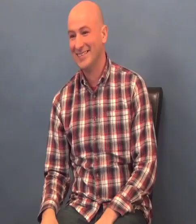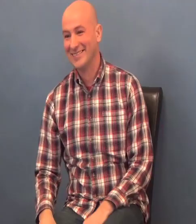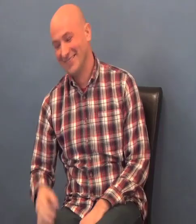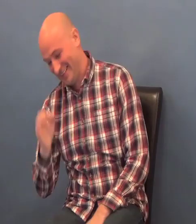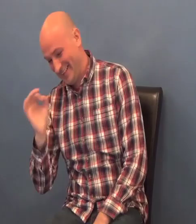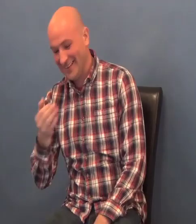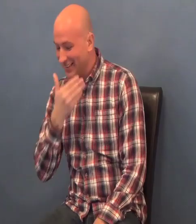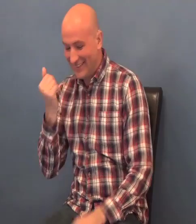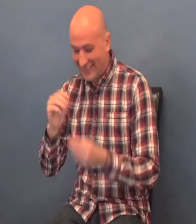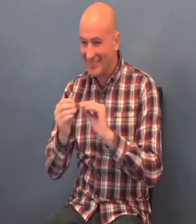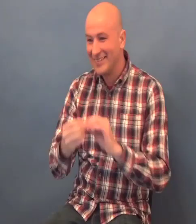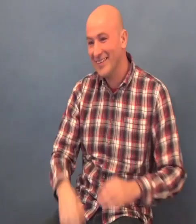Dobrze, nie ma problemu.